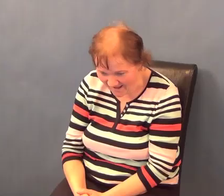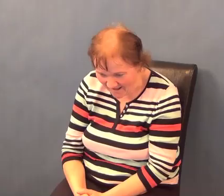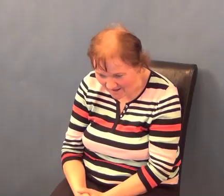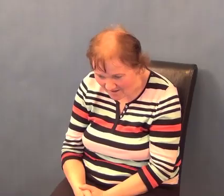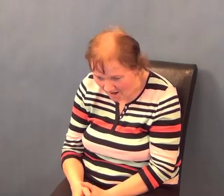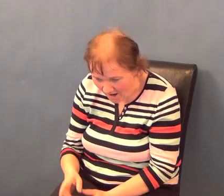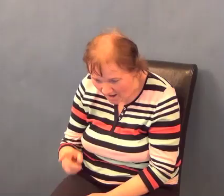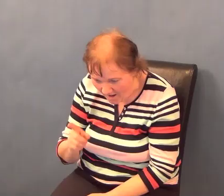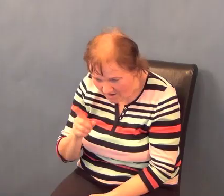Chłopak.